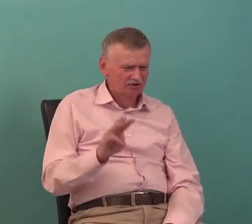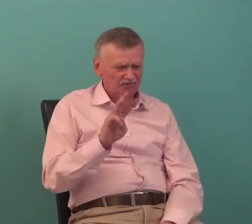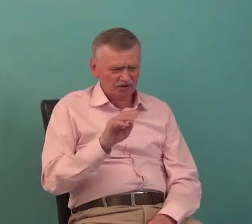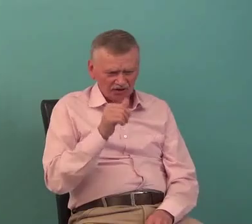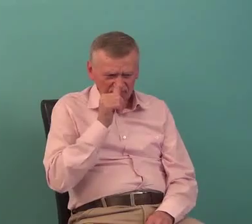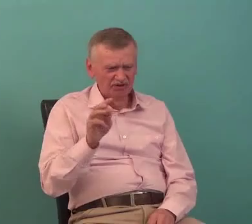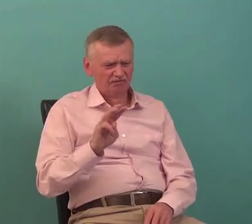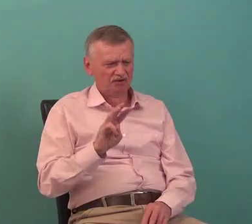Wtorek.